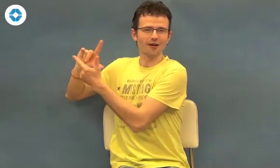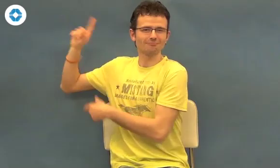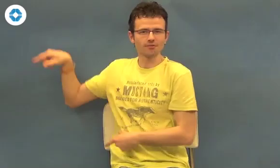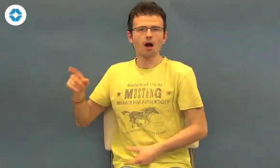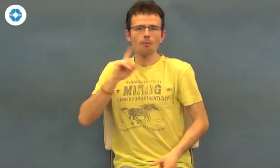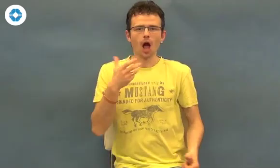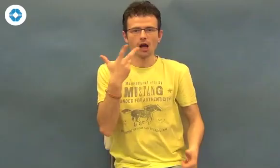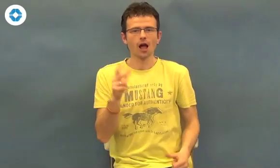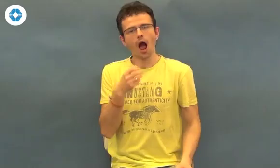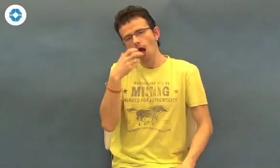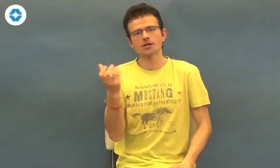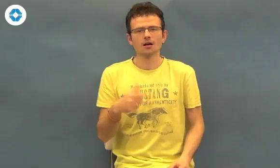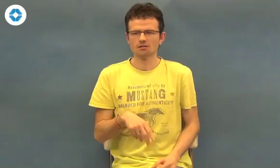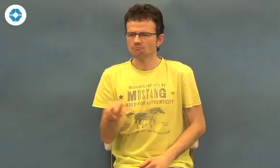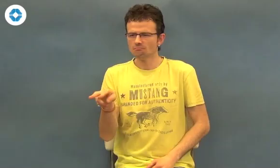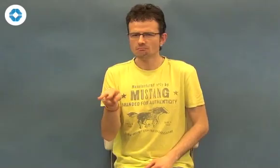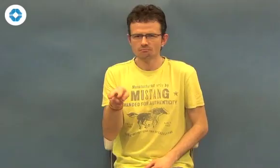No i oni sobie tak idą, jedząc te gruszki.